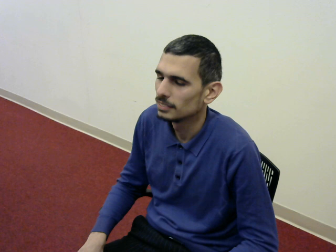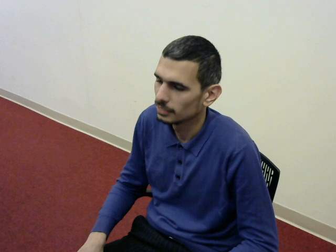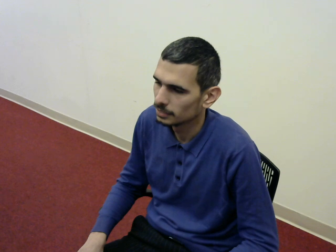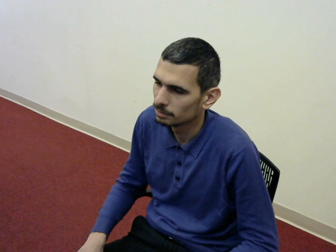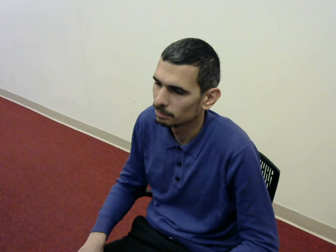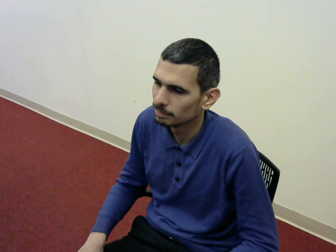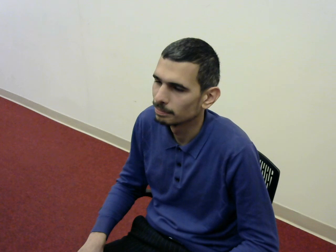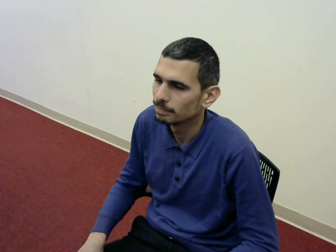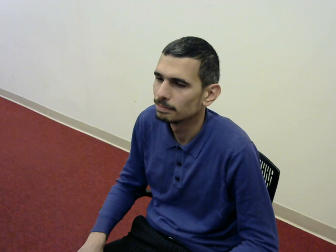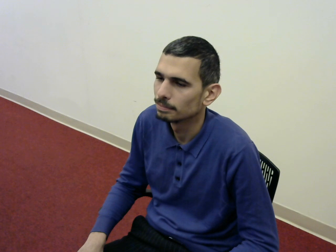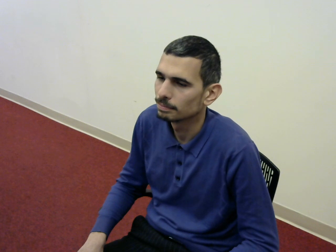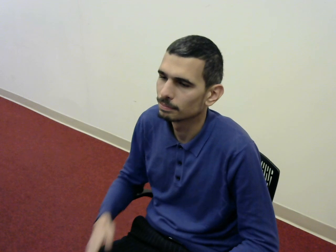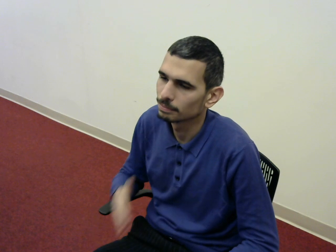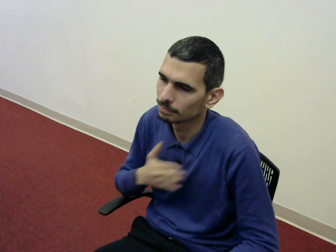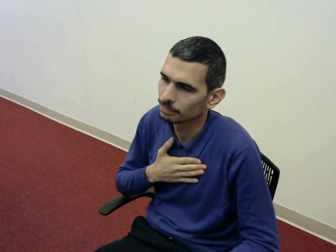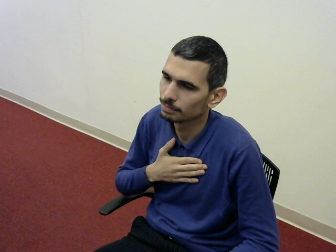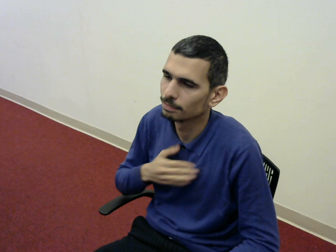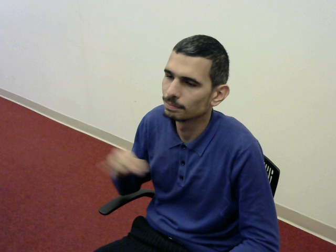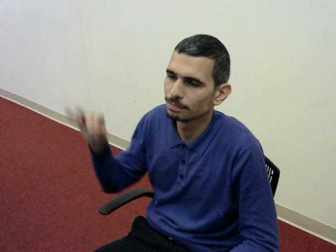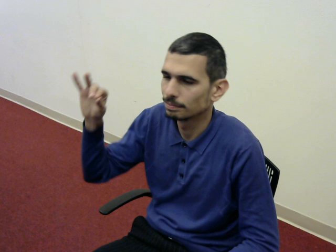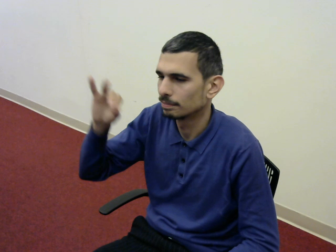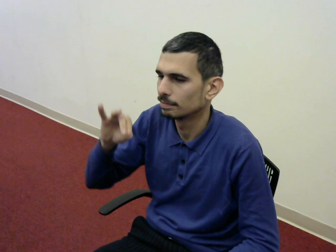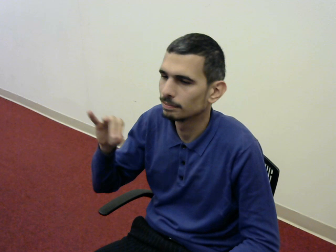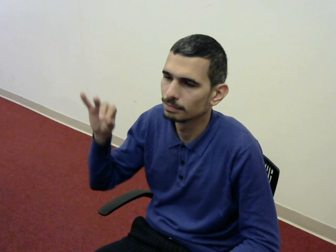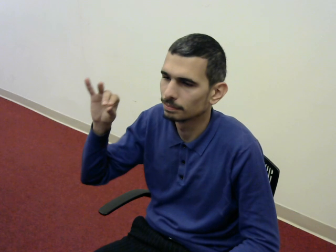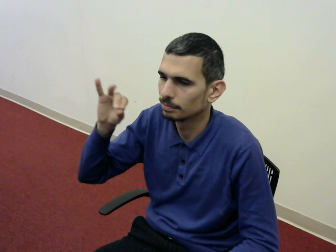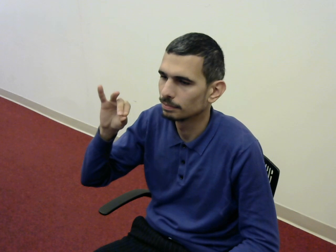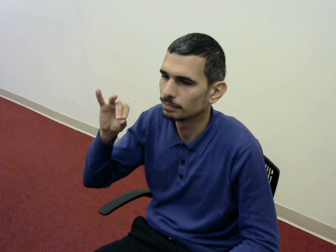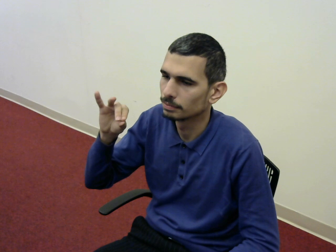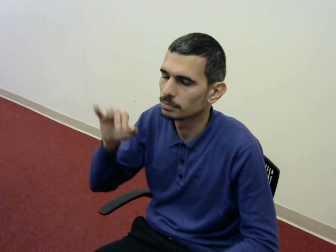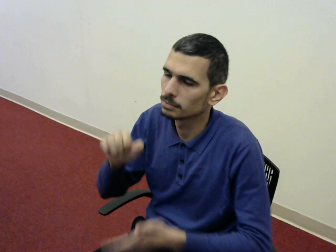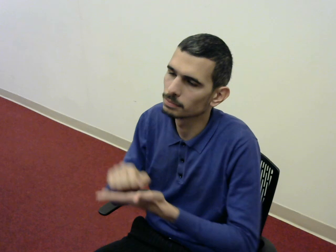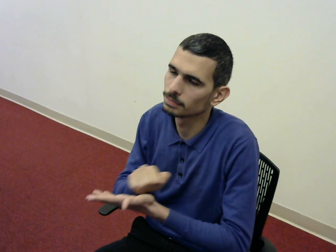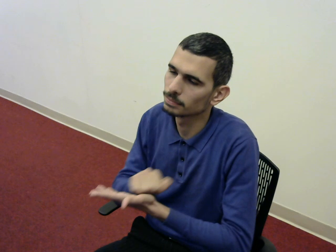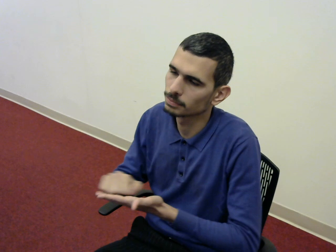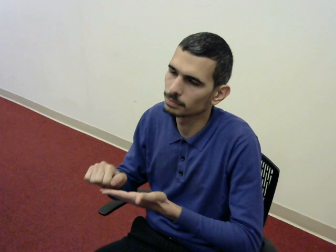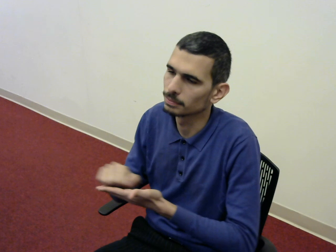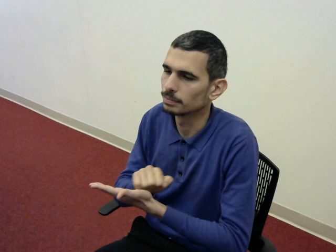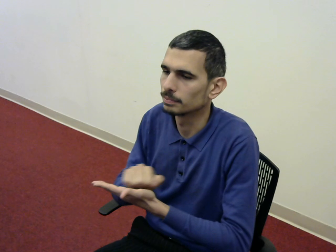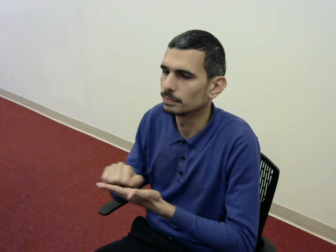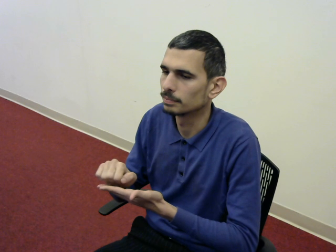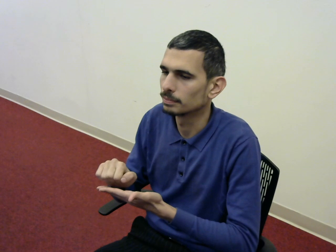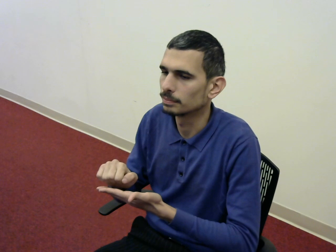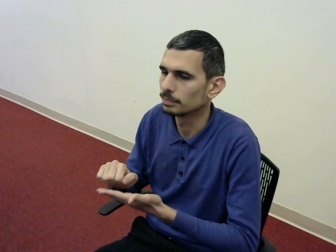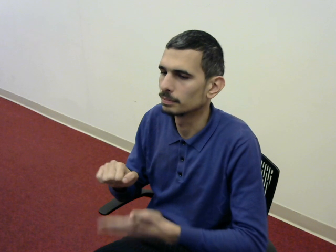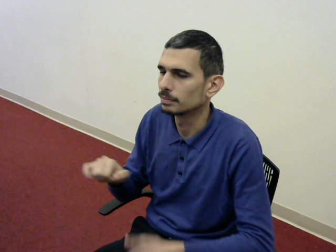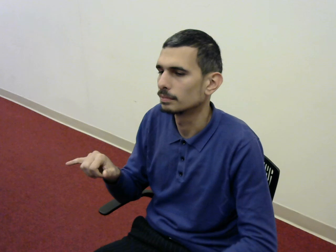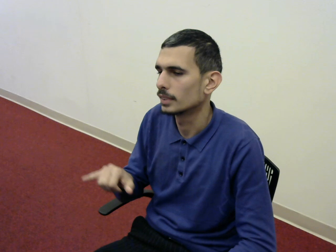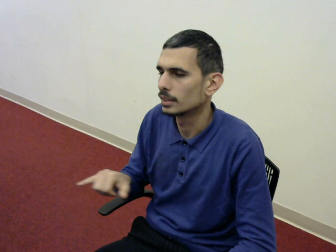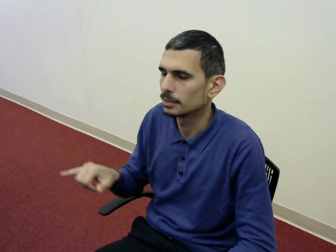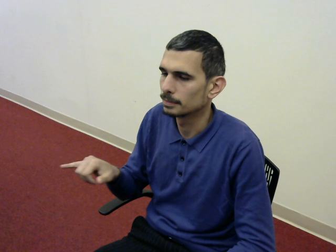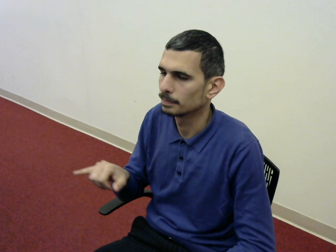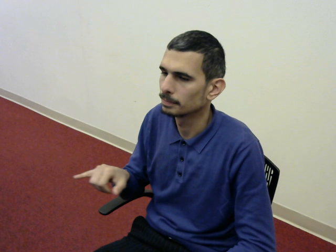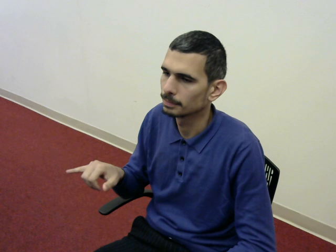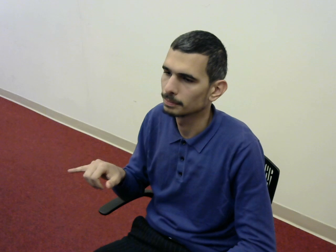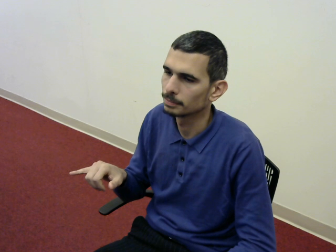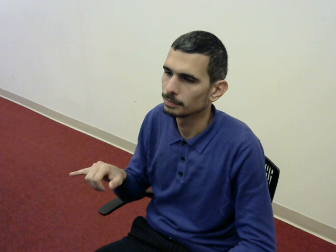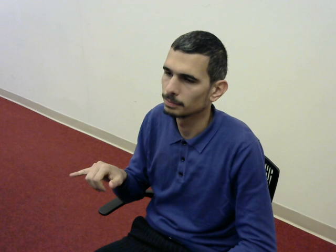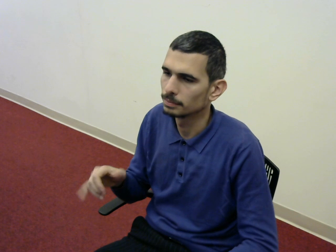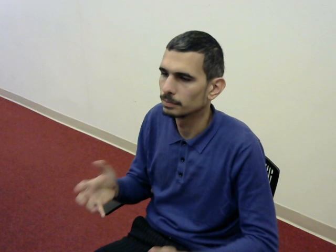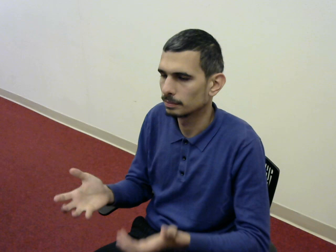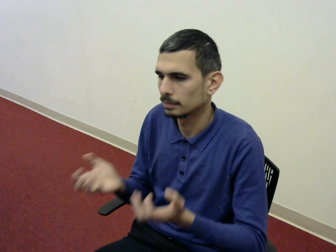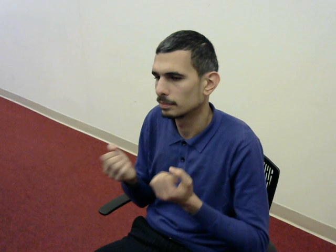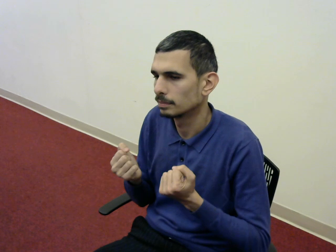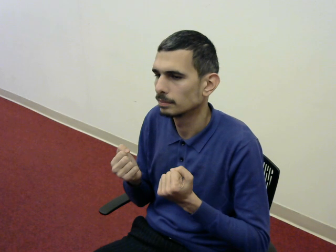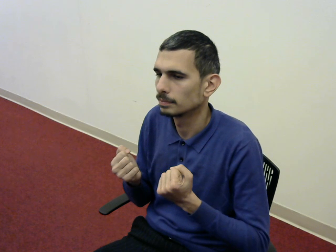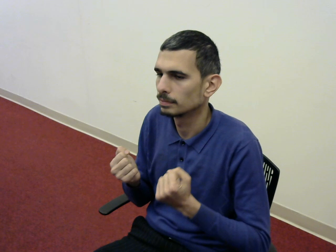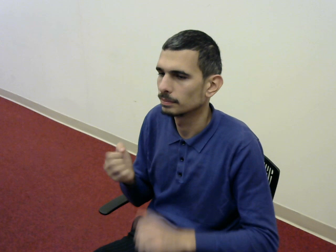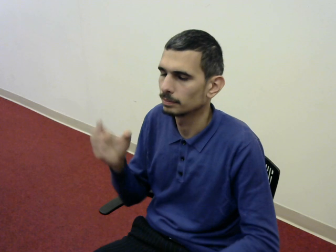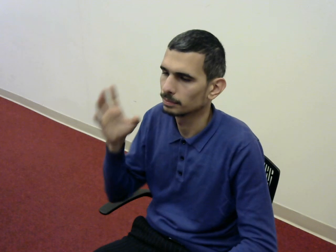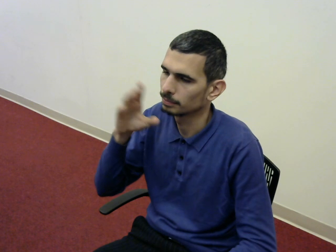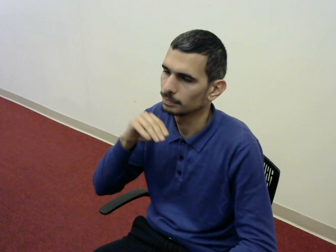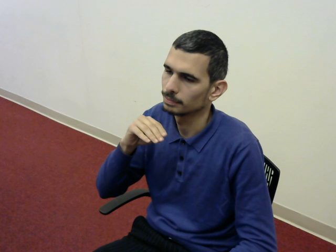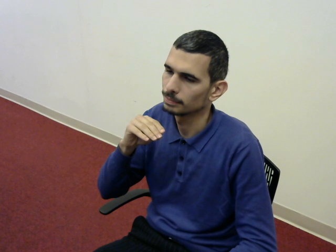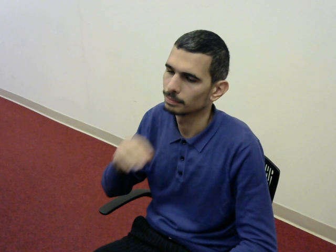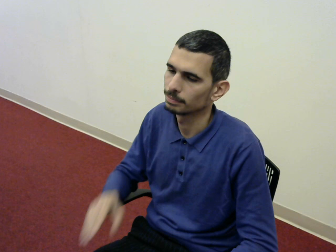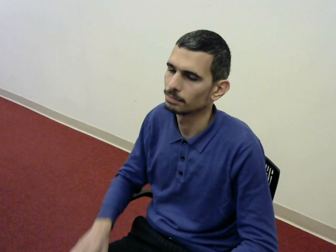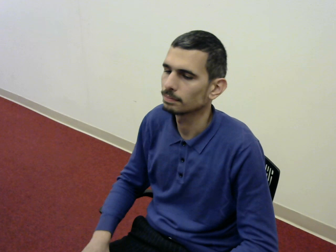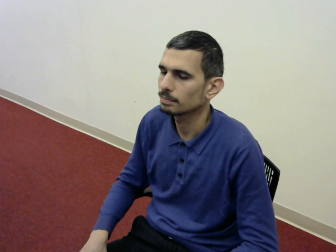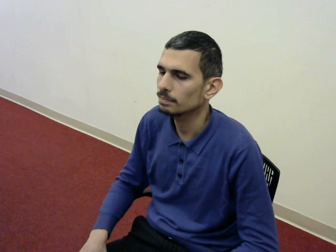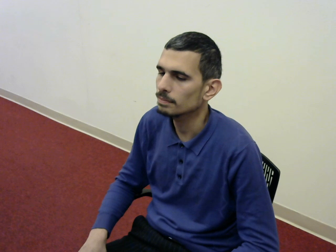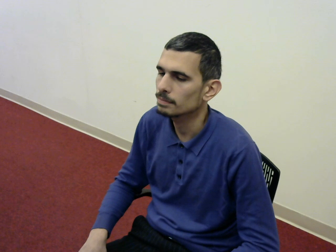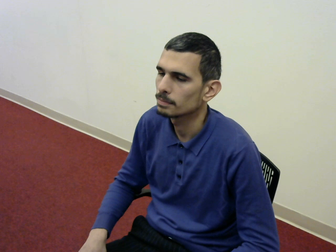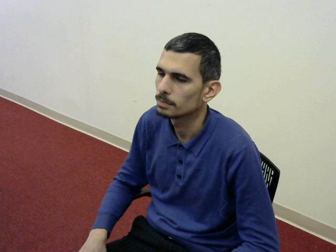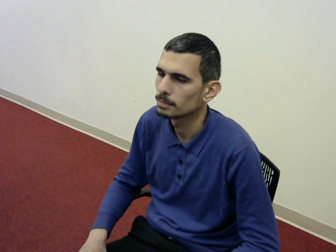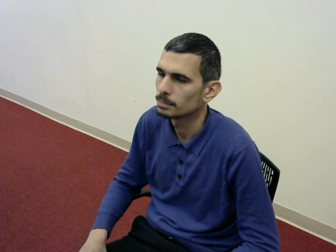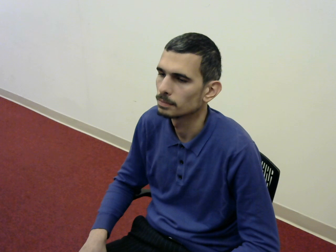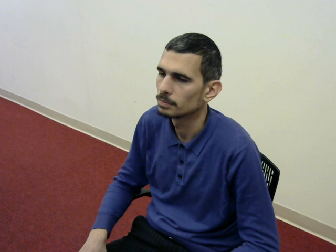Mən tarix sənədləri hardan götürə bilərəm?